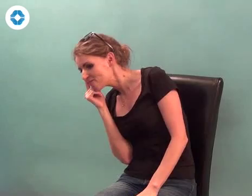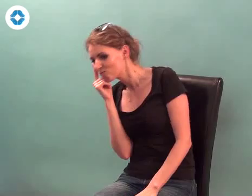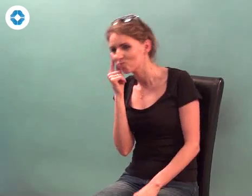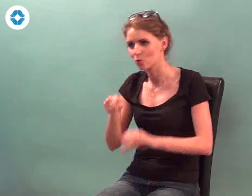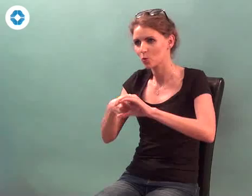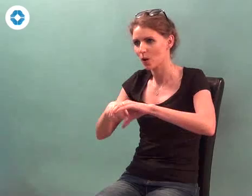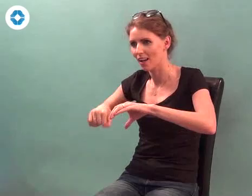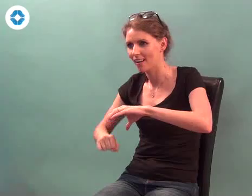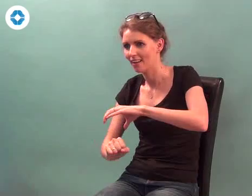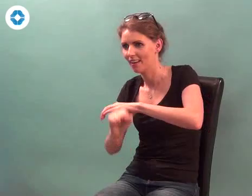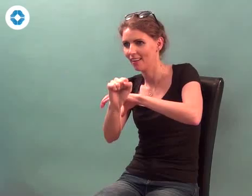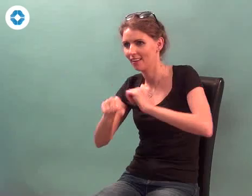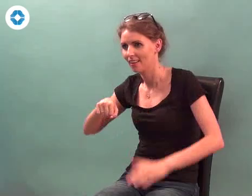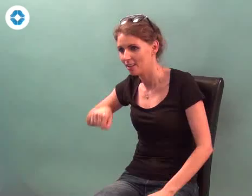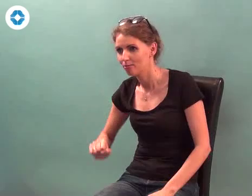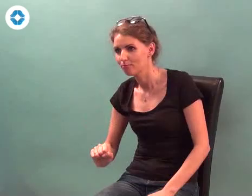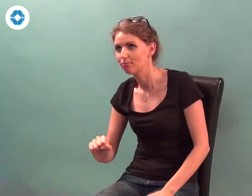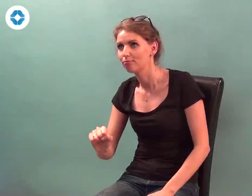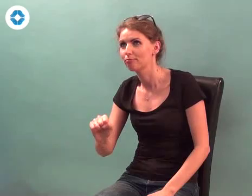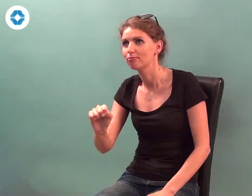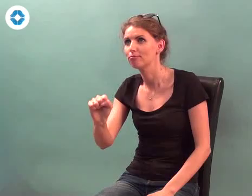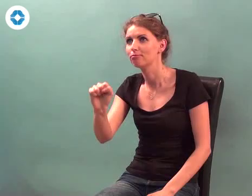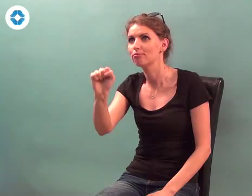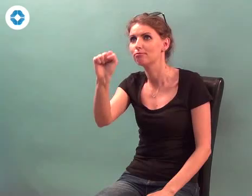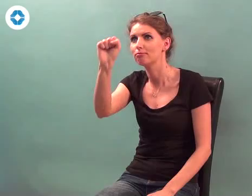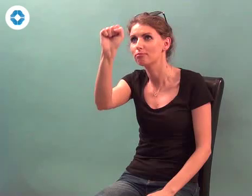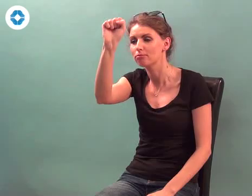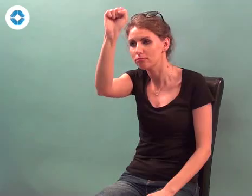Wchodzi do środka rynny i wspina się do góry.